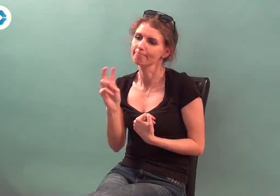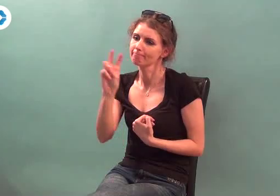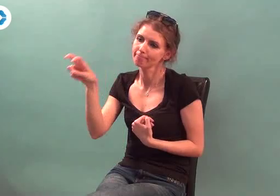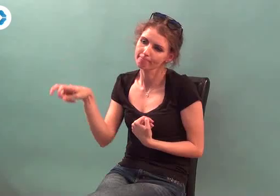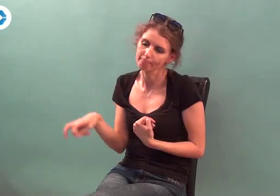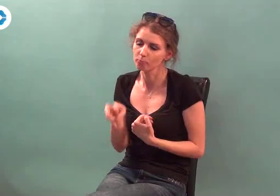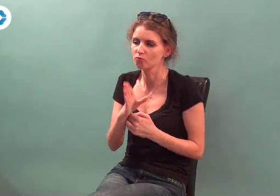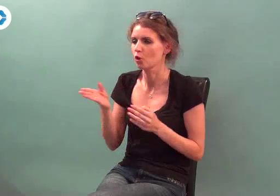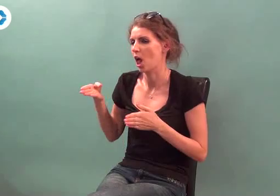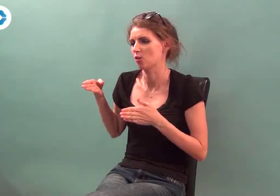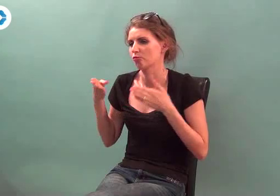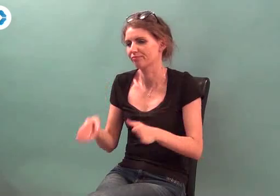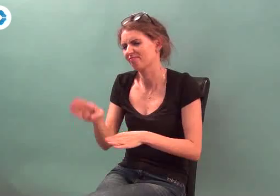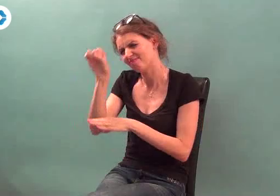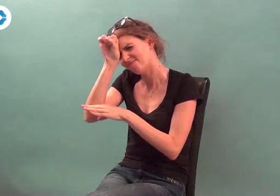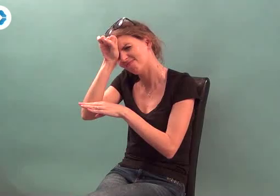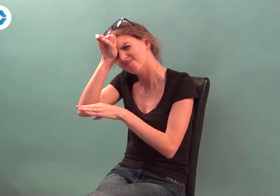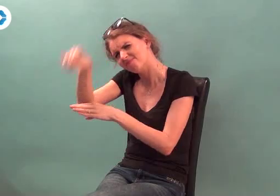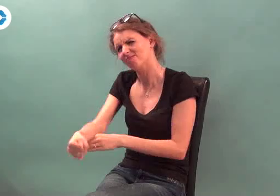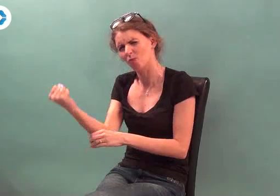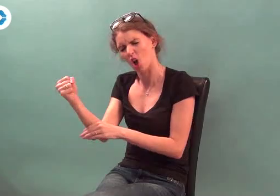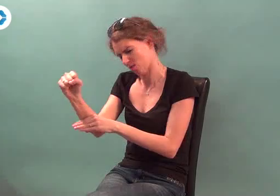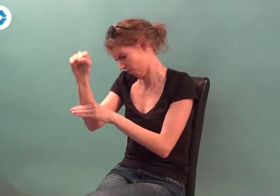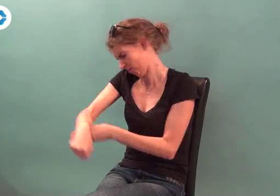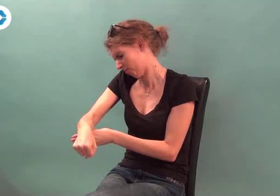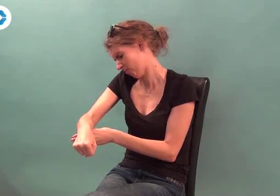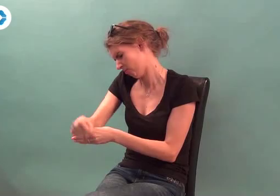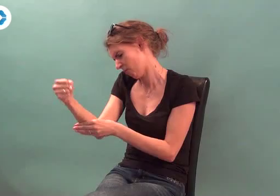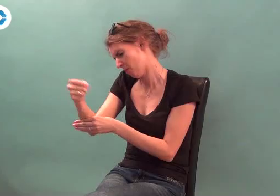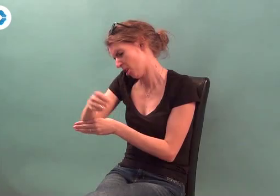Idzie od razu do łóżka, zasnął i bardzo mocno śpi.